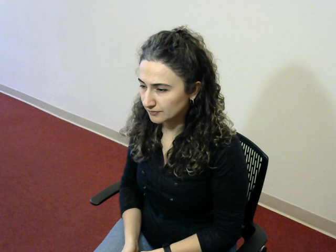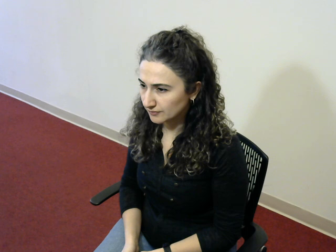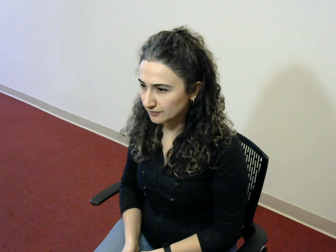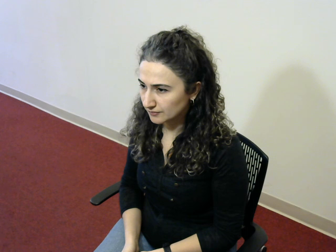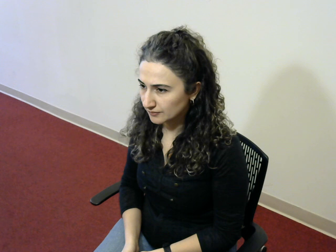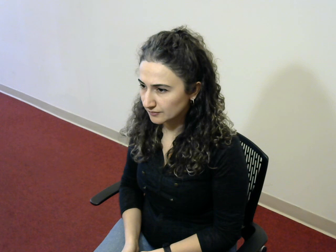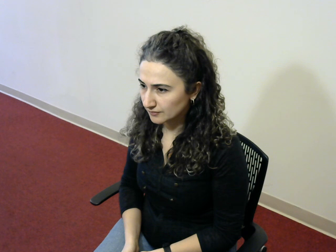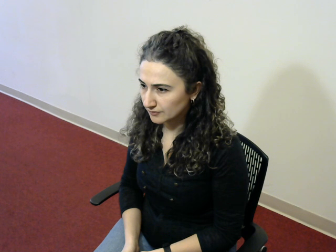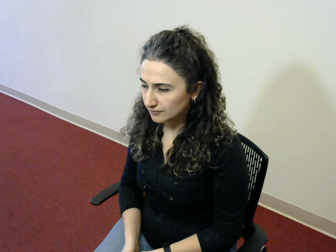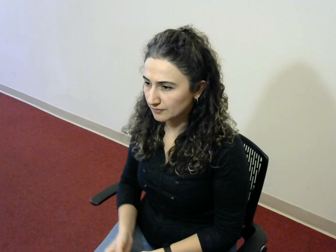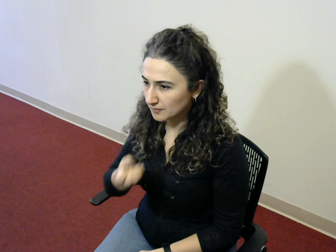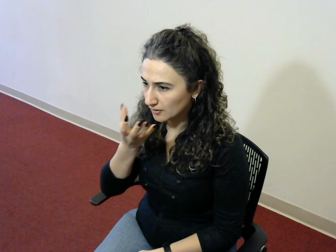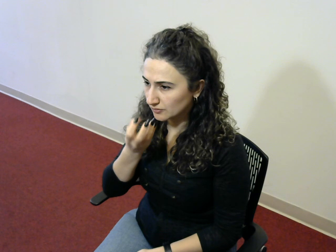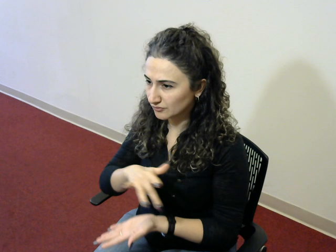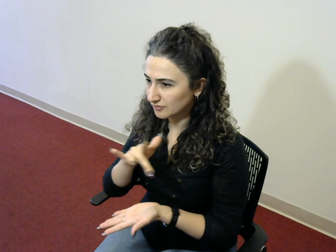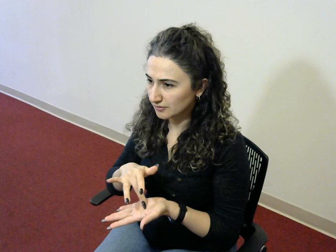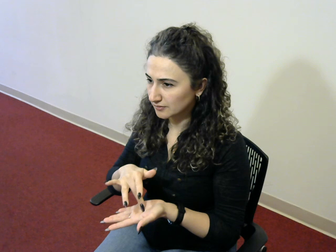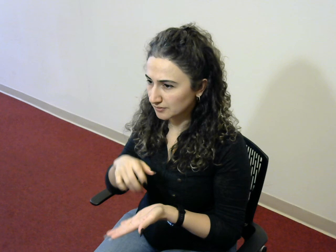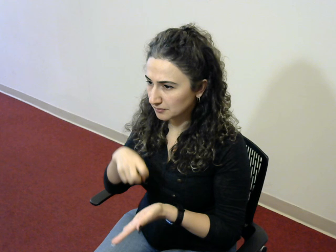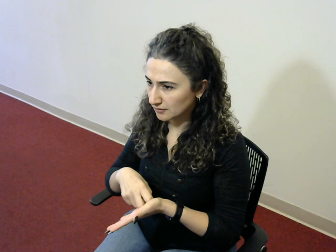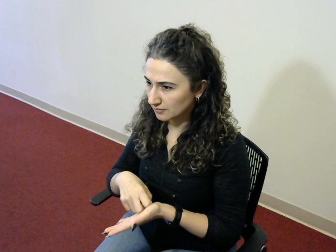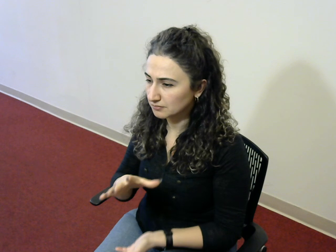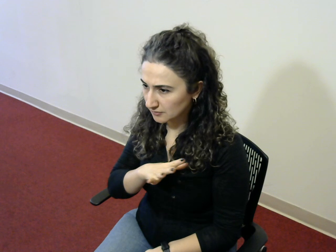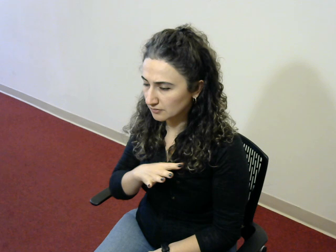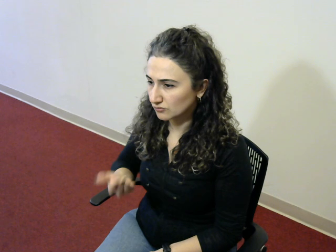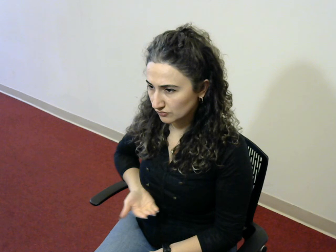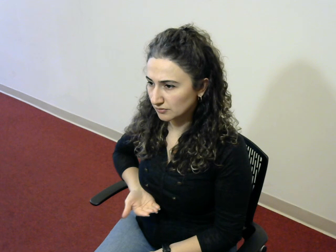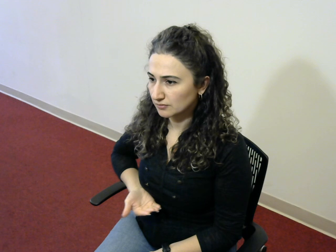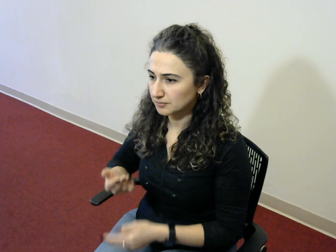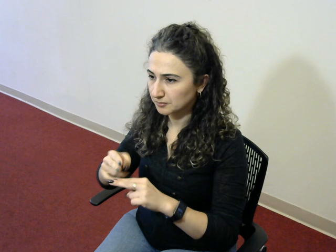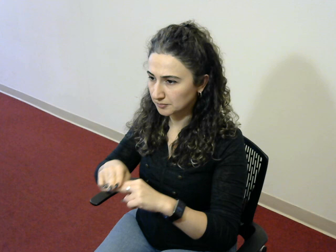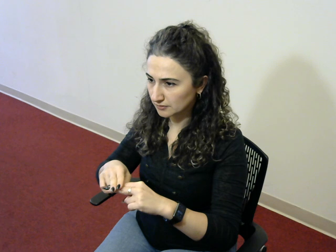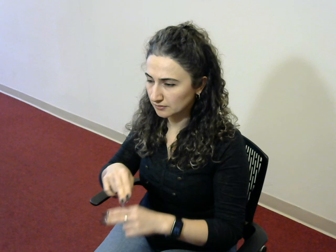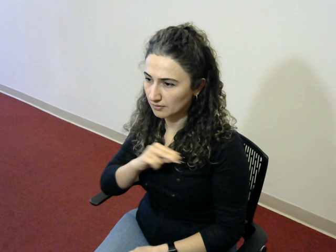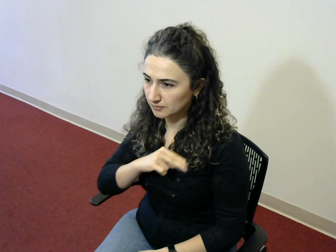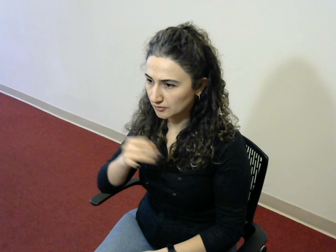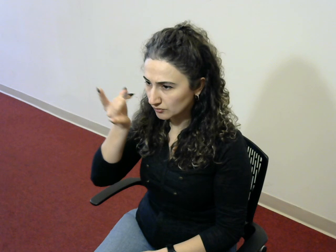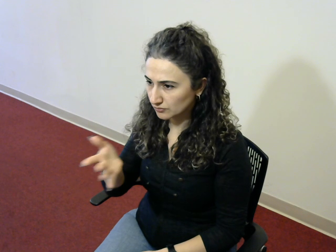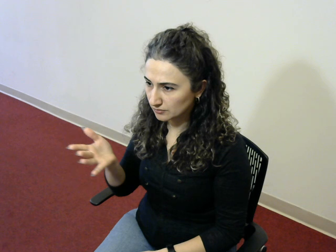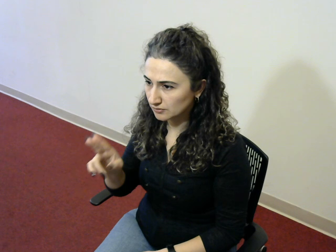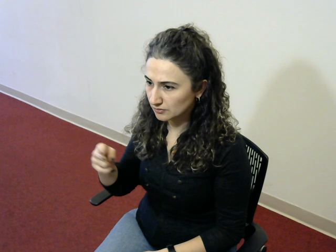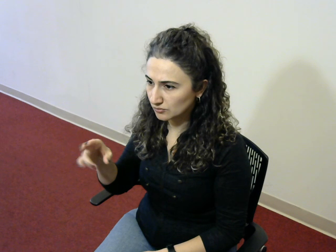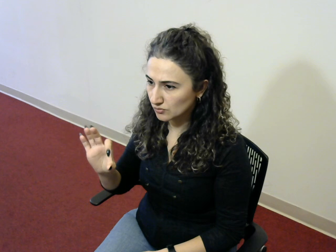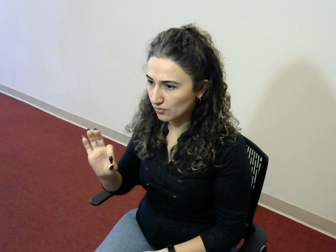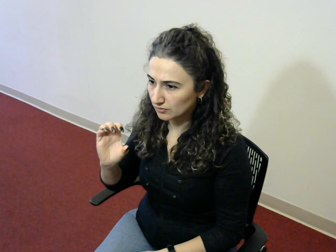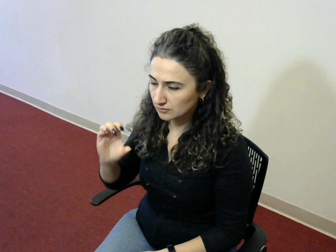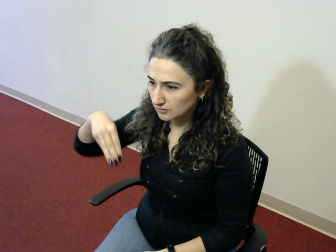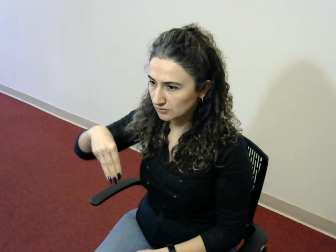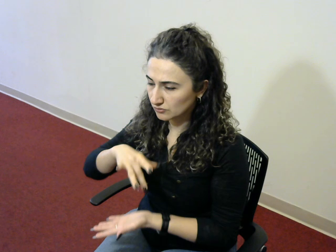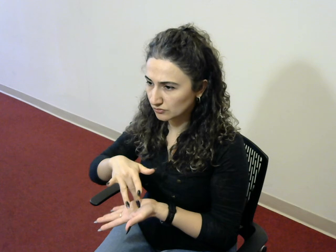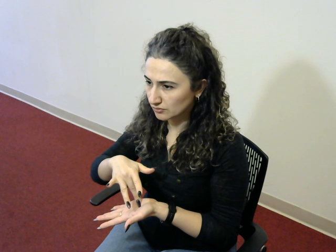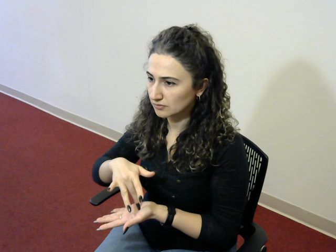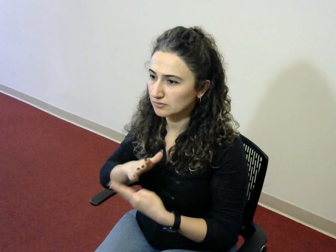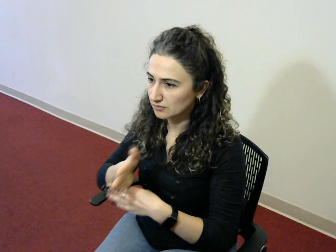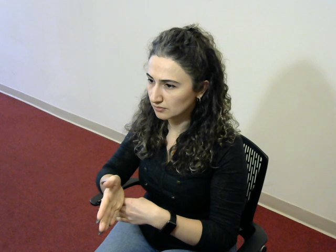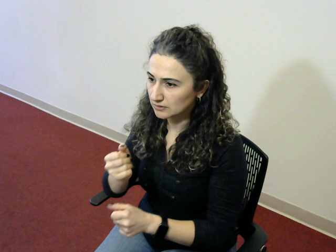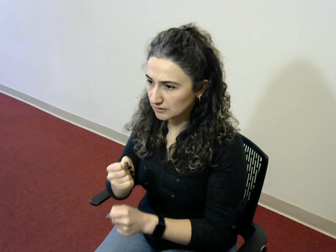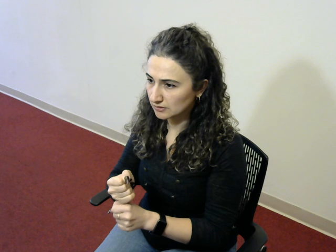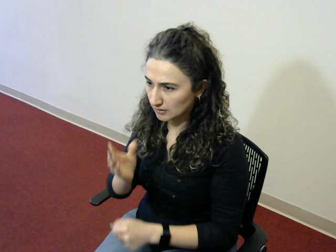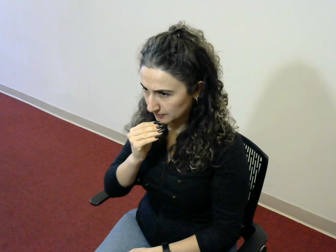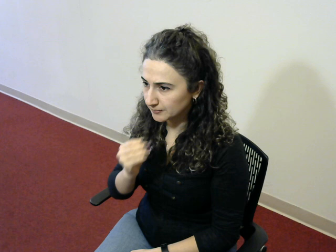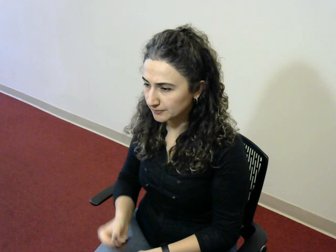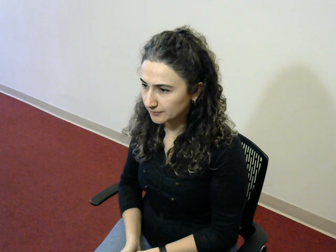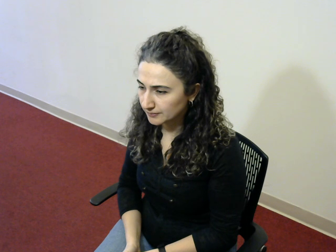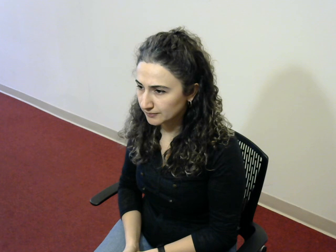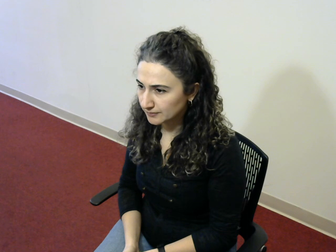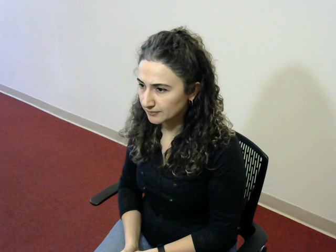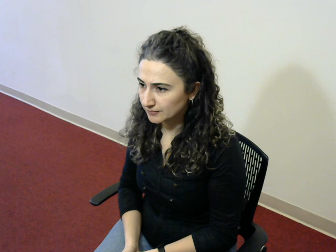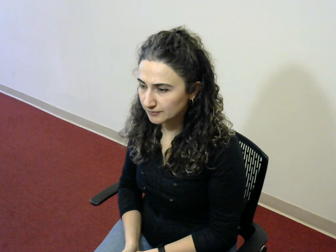Bakı şəhərində qeydiyyatda olan vətəndaşlar paytaxtda işləyən istənilən DOST mərkəzinə yaxınlaşa bilər